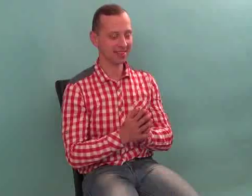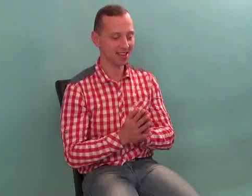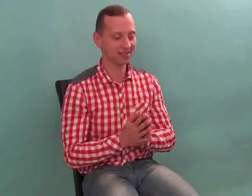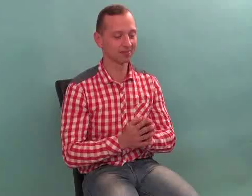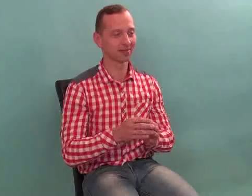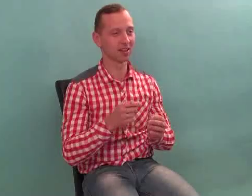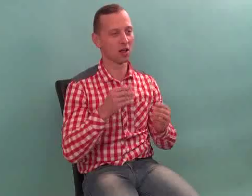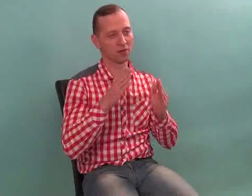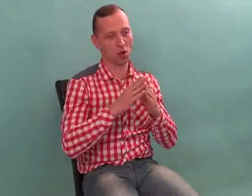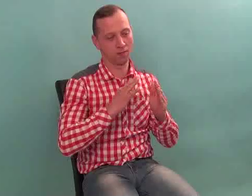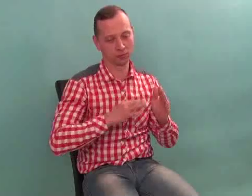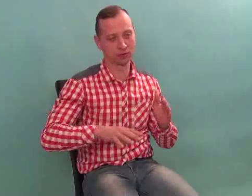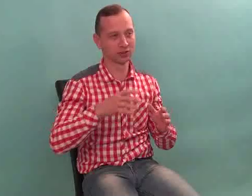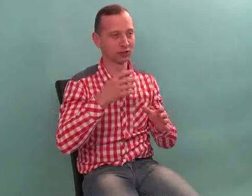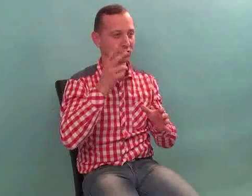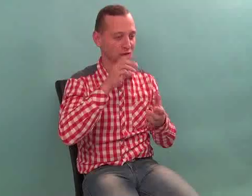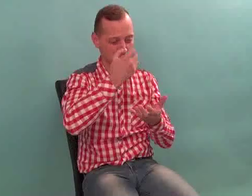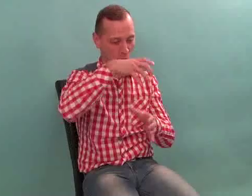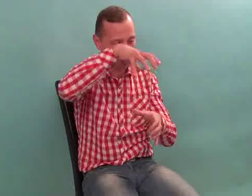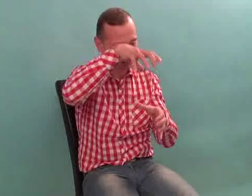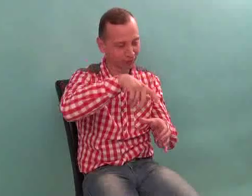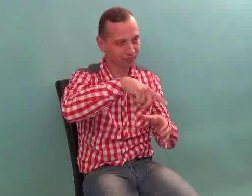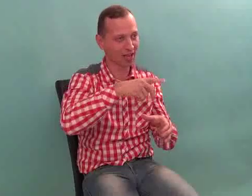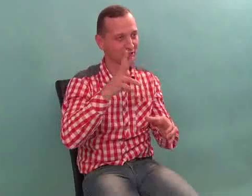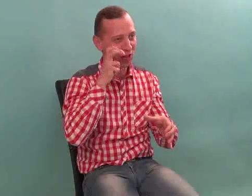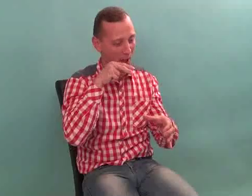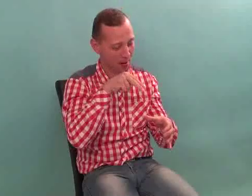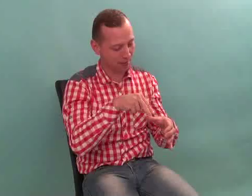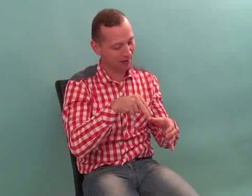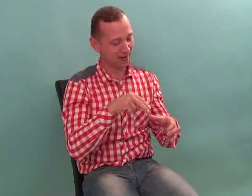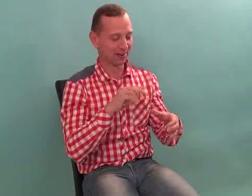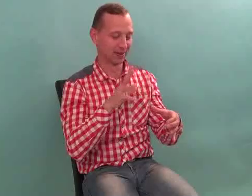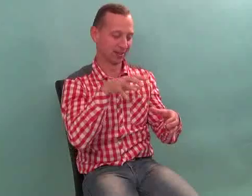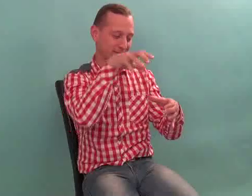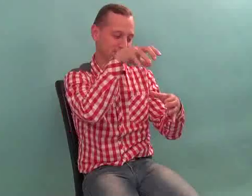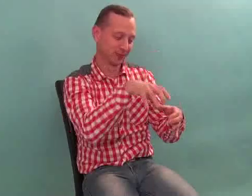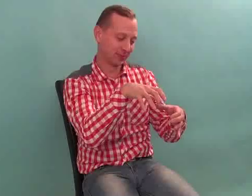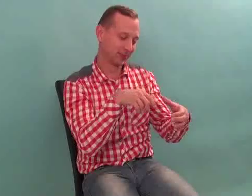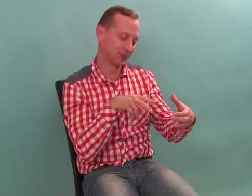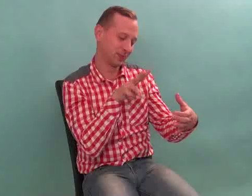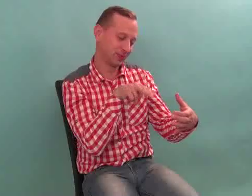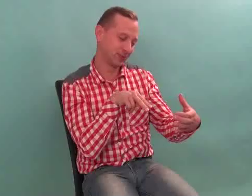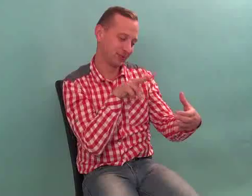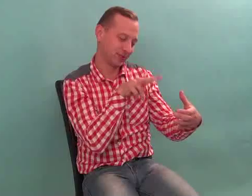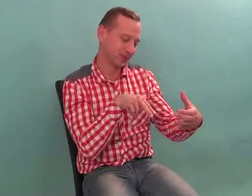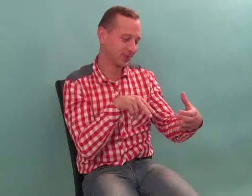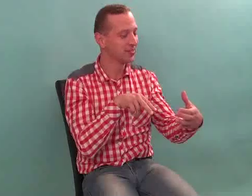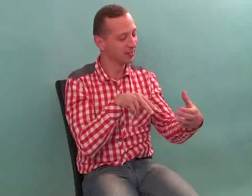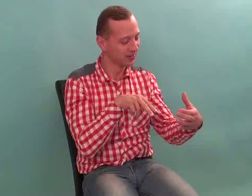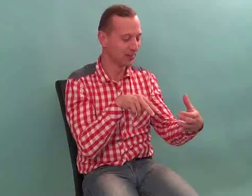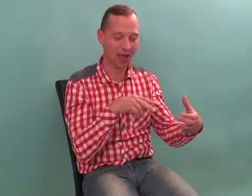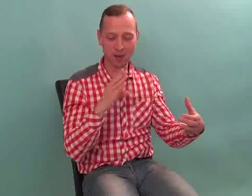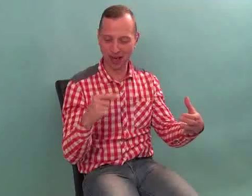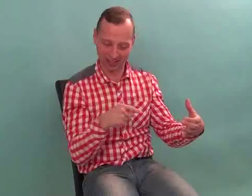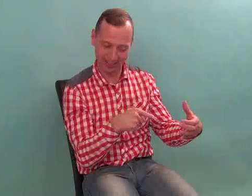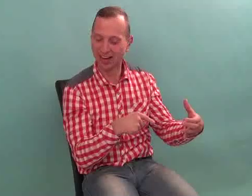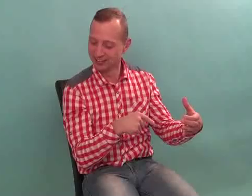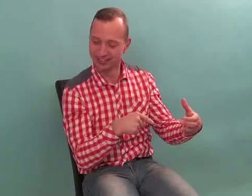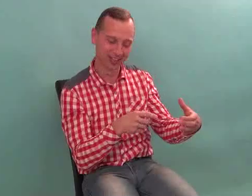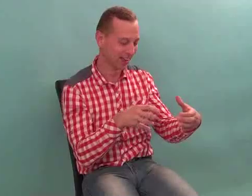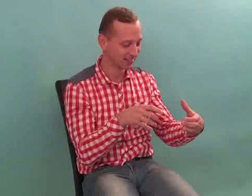W czyimś domu stoi szklany słoik a w nim żaba, ktoś patrzy na nią i pies też patrzy.